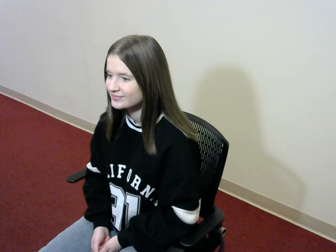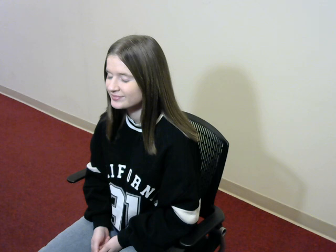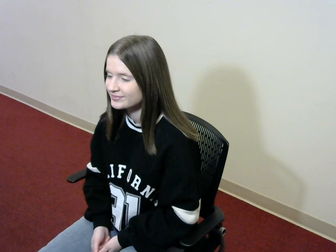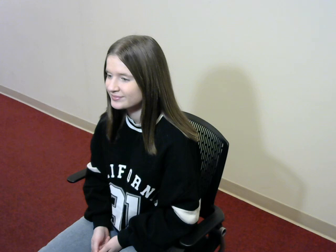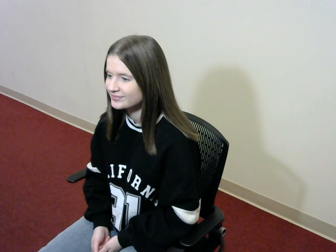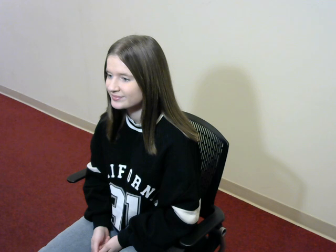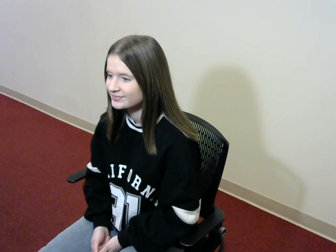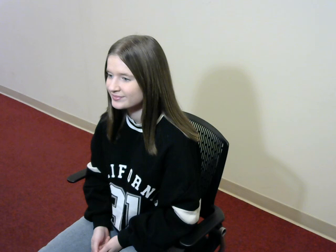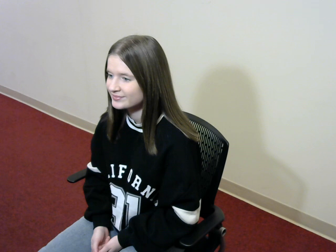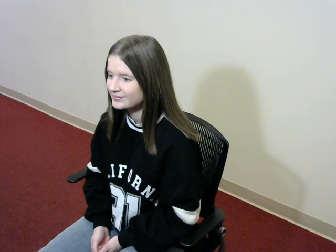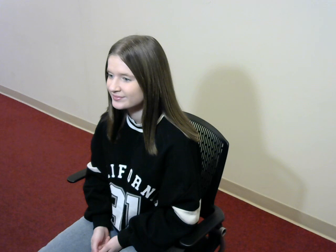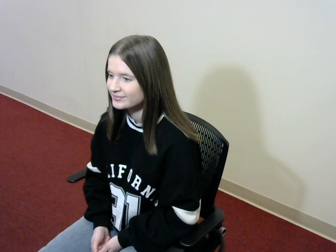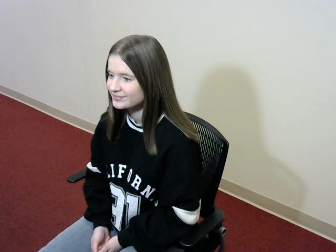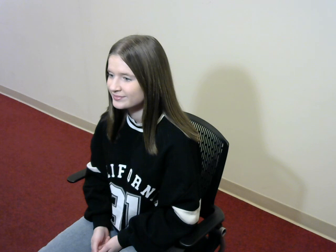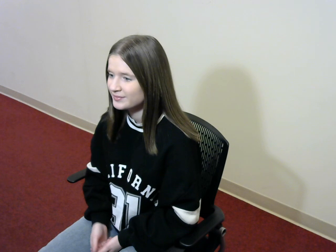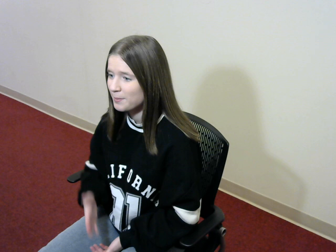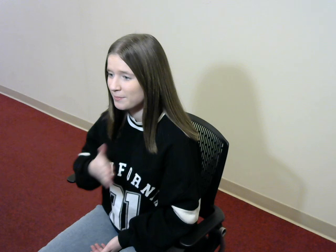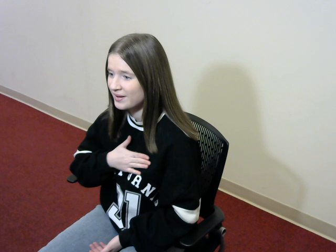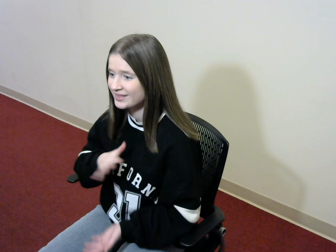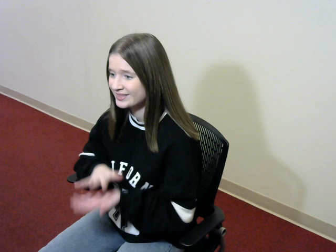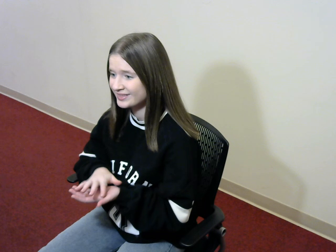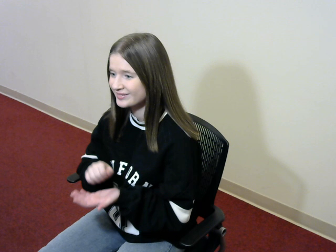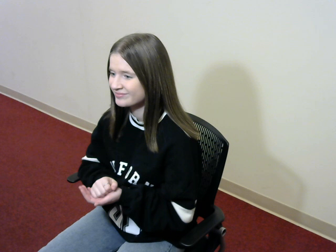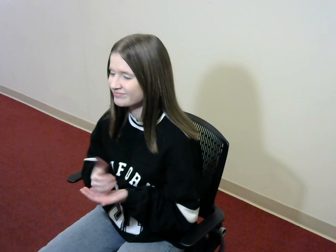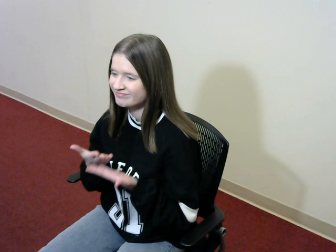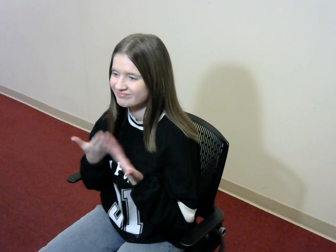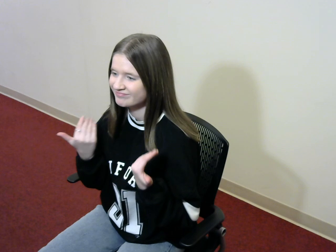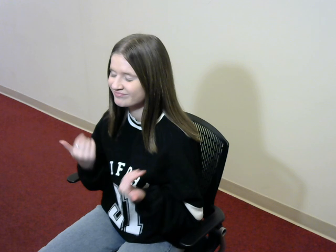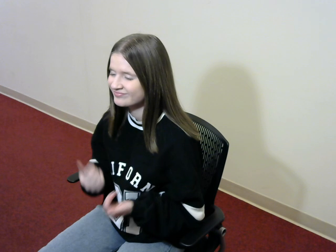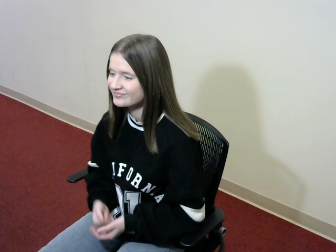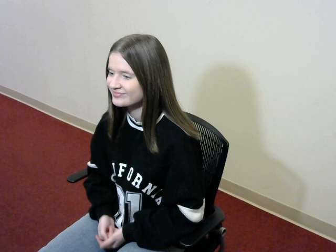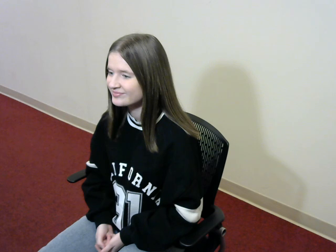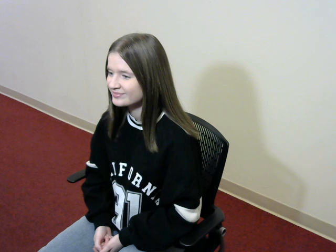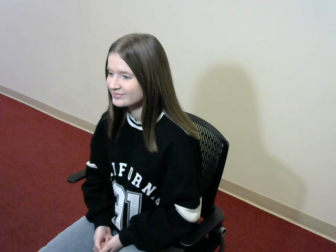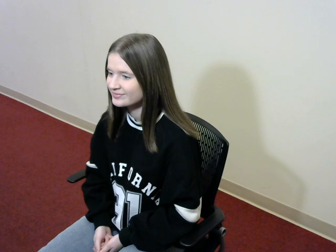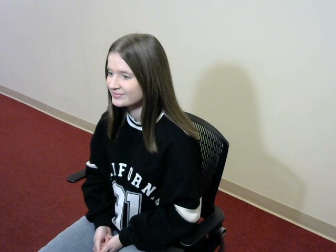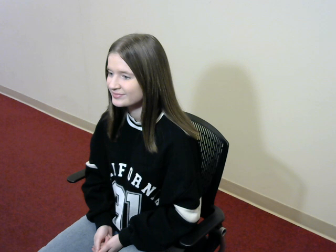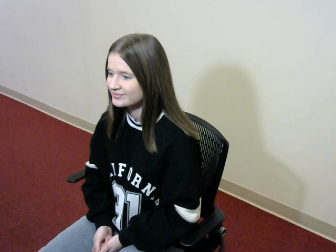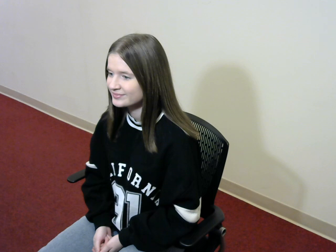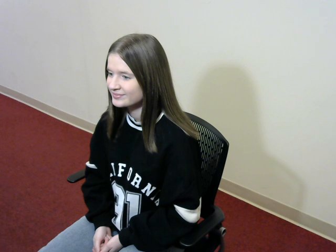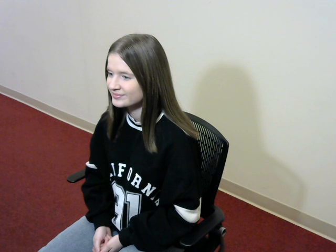Mənim ləqəbim yoxdur